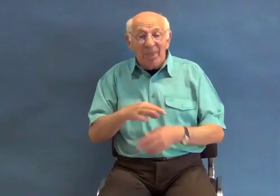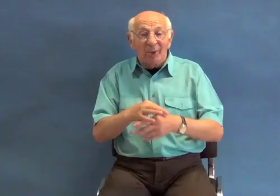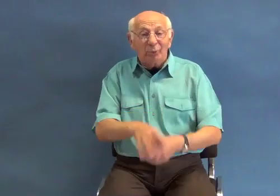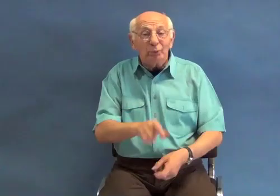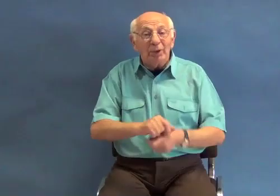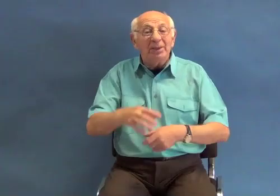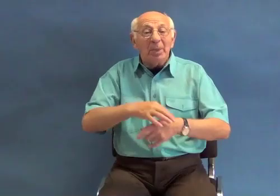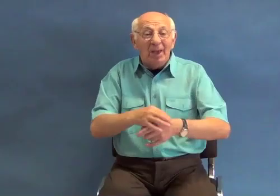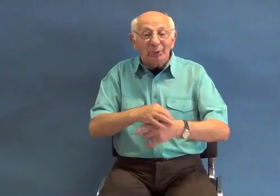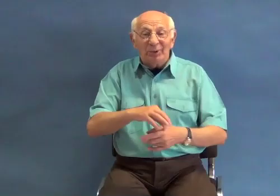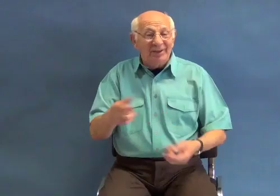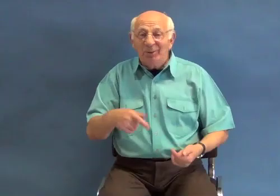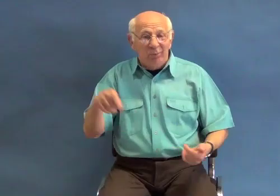Mięso, to jest mięso.